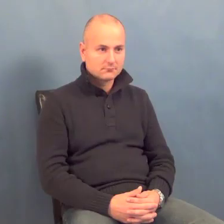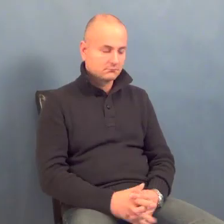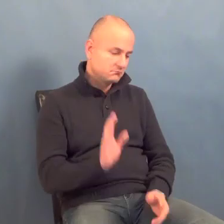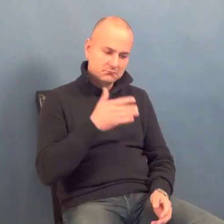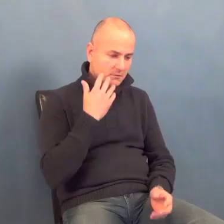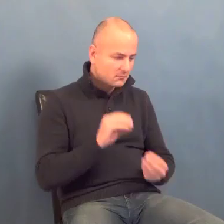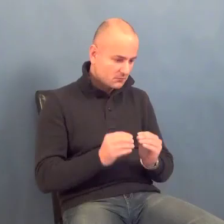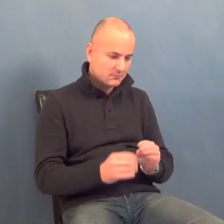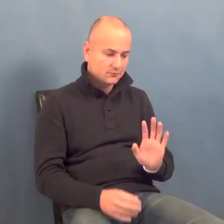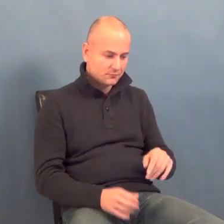Dobra, nie ma problemu.